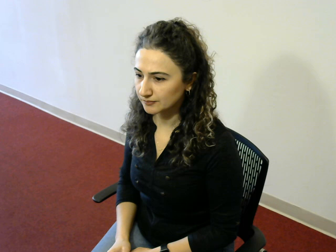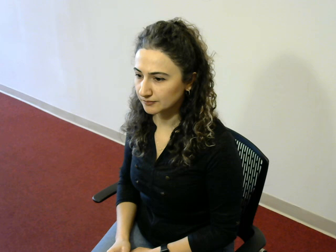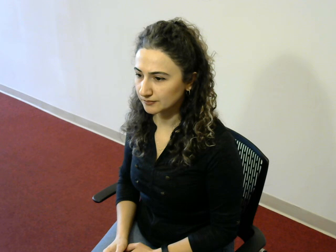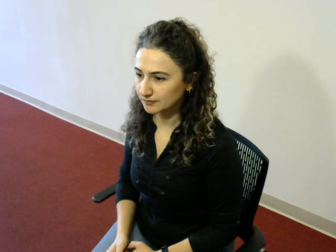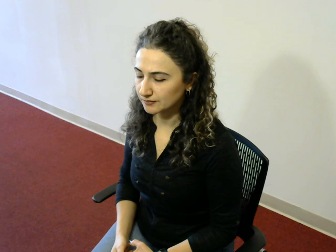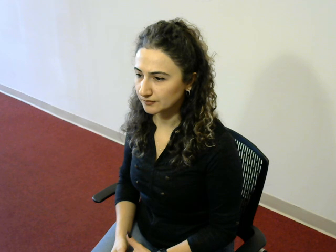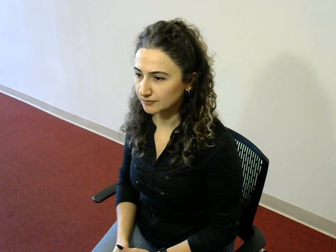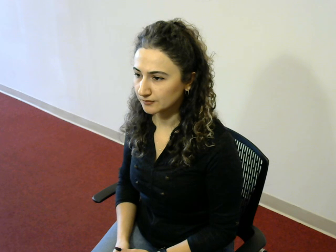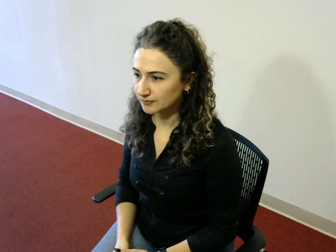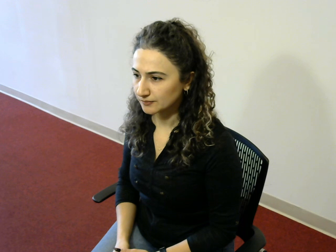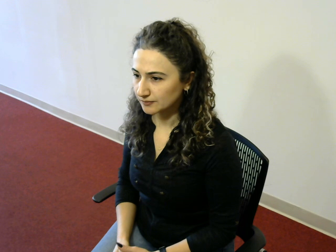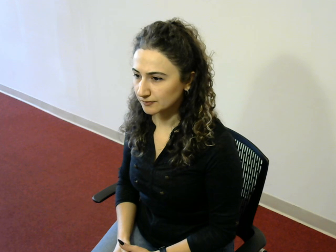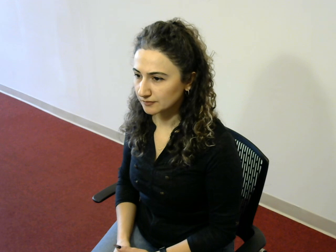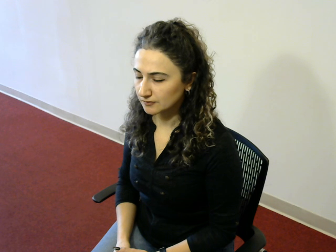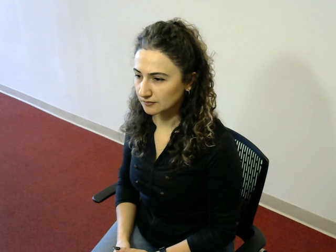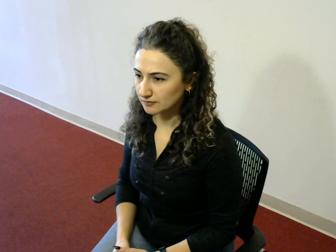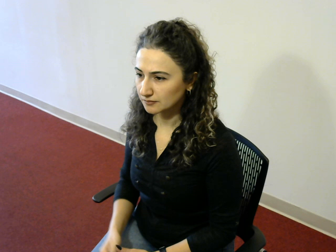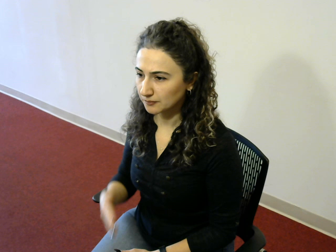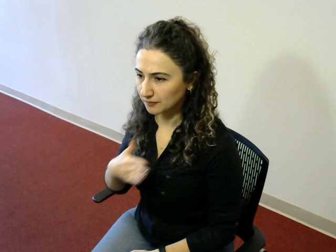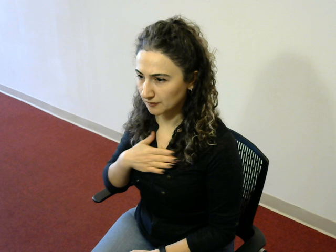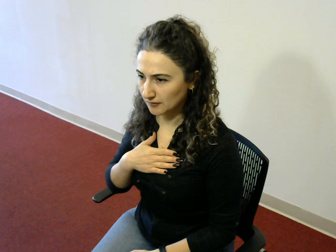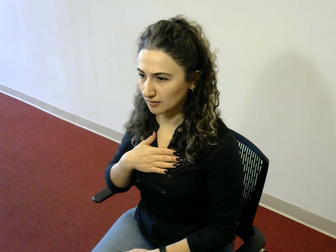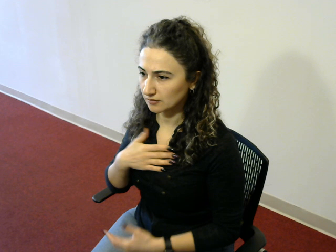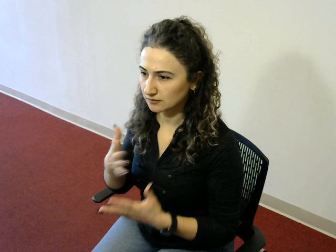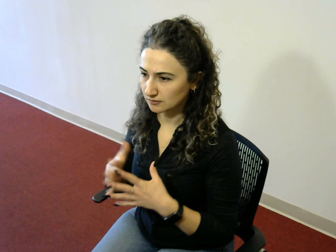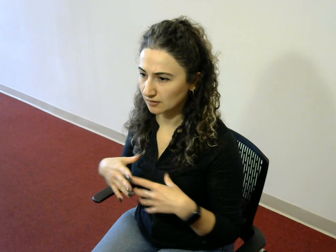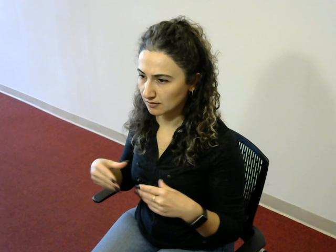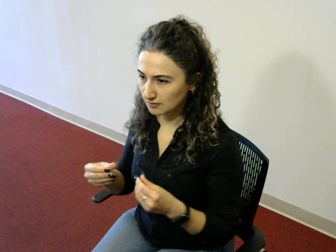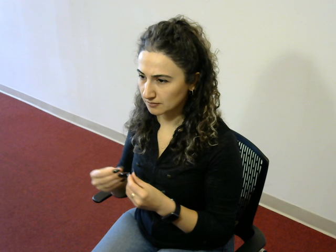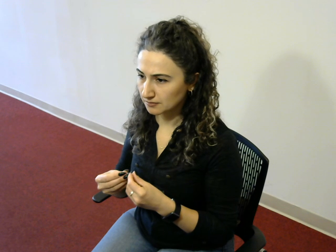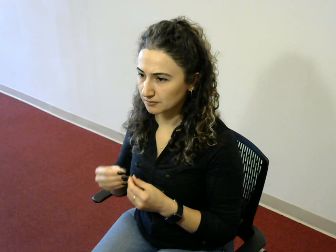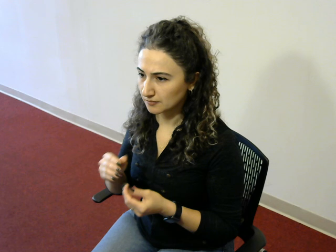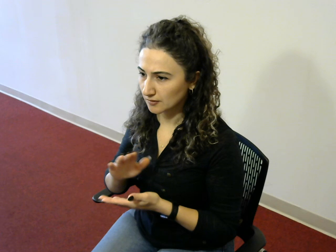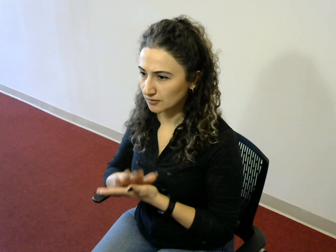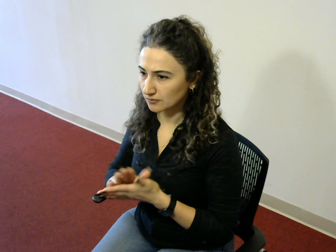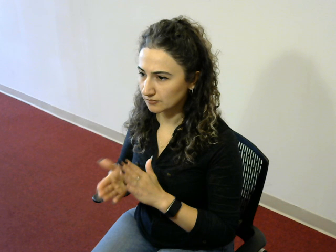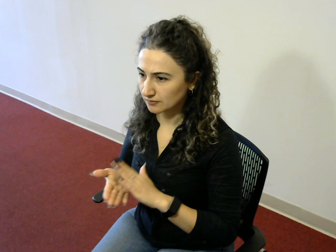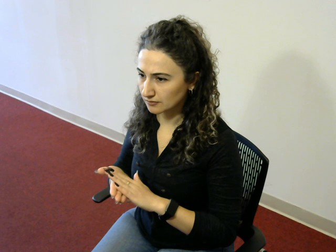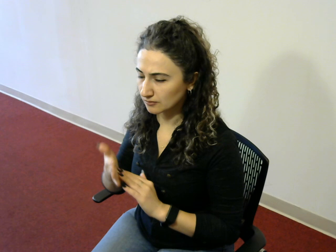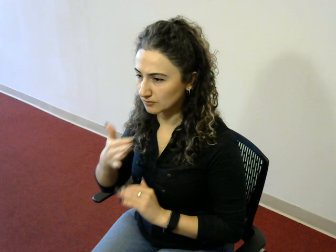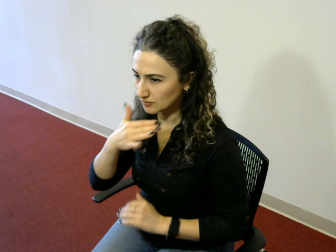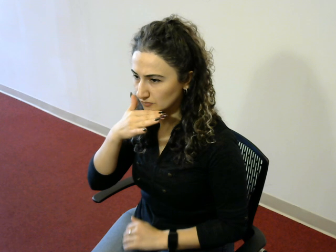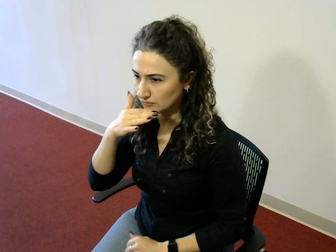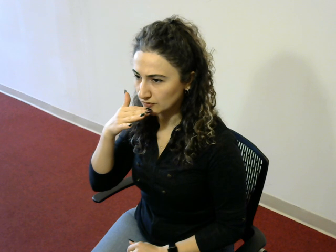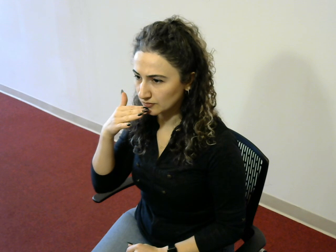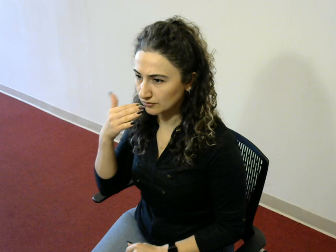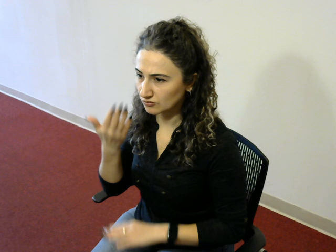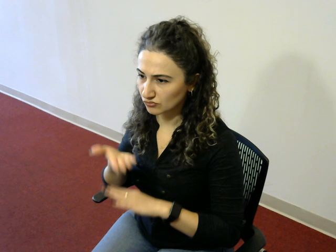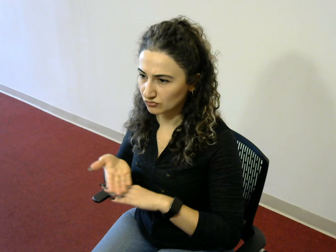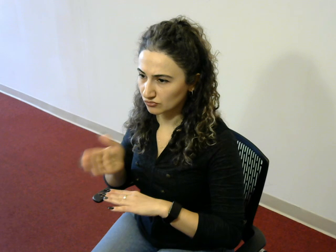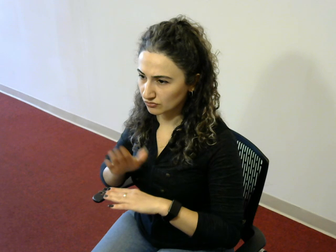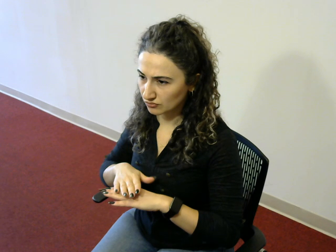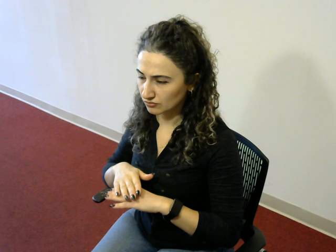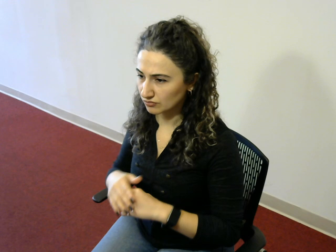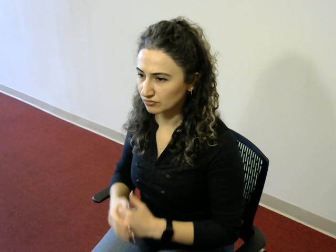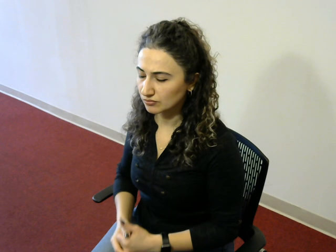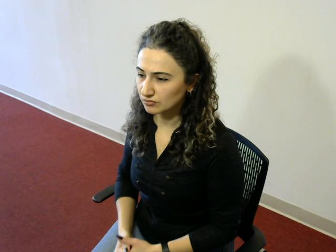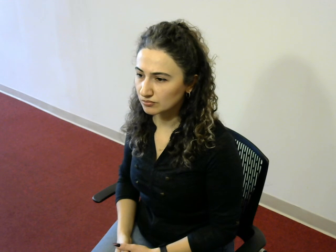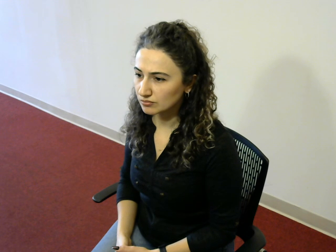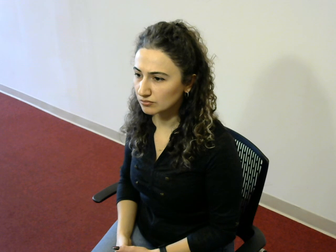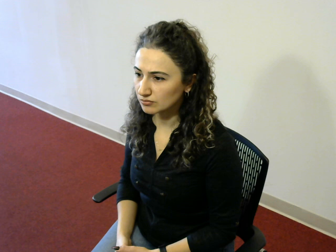Mənim ailəmin vəziyyəti çox ağırdır